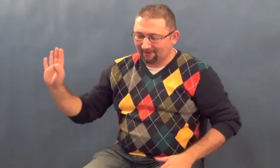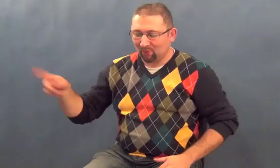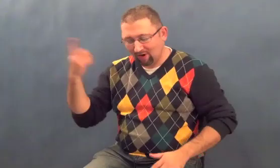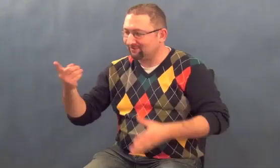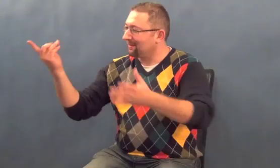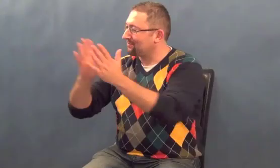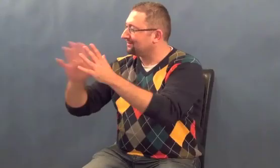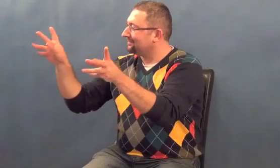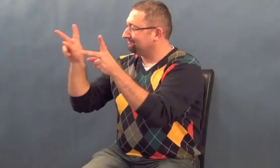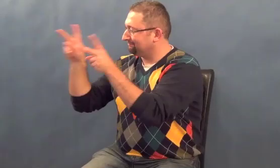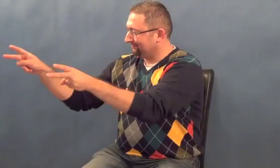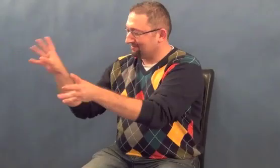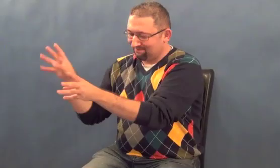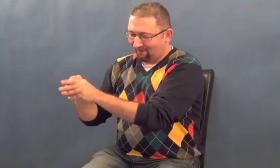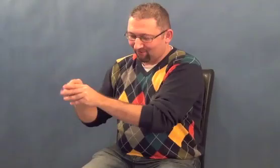Jeszcze raz, proszę o powtórzenie tego fragmentu.